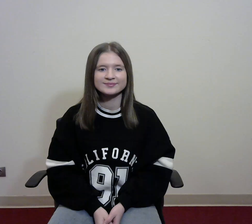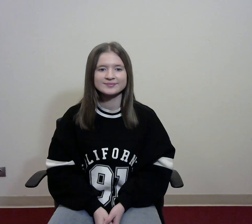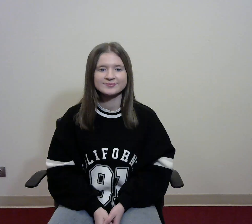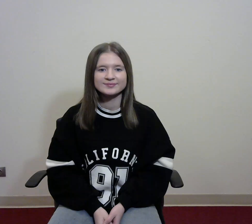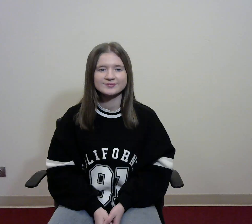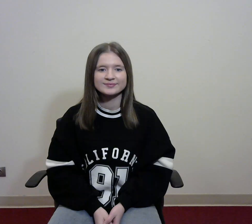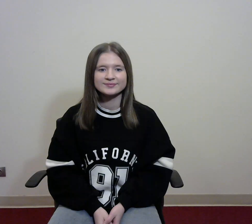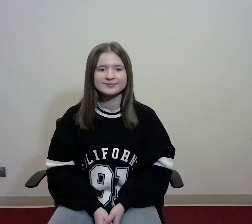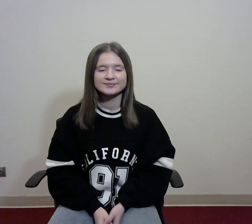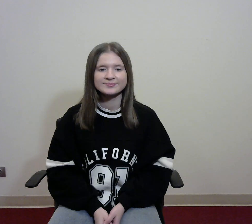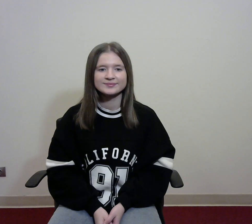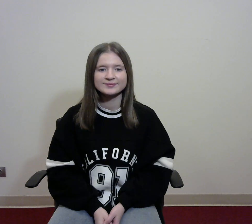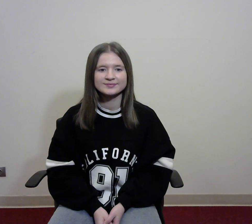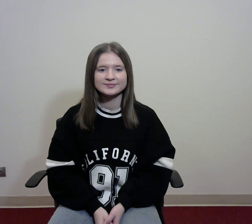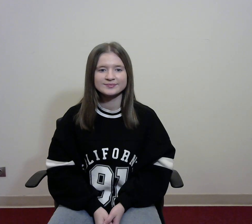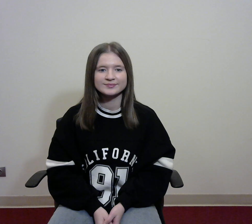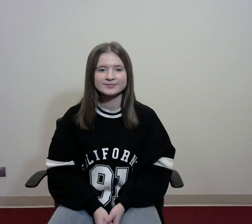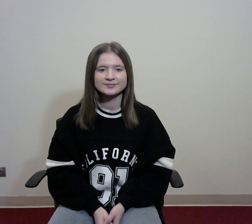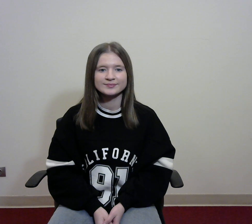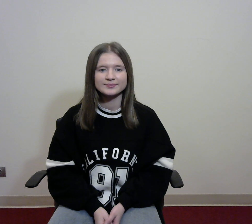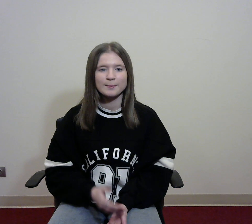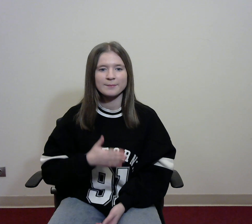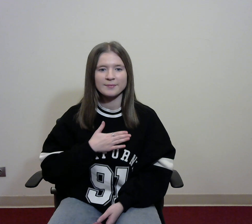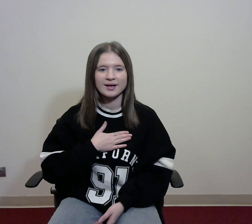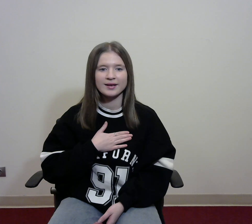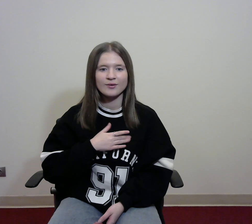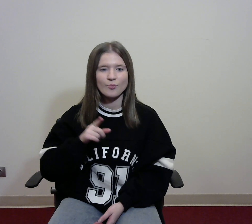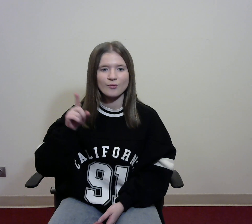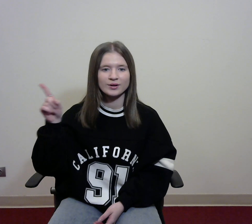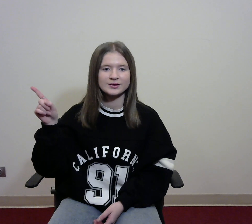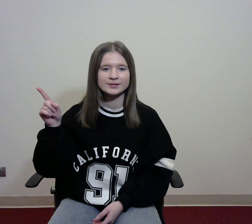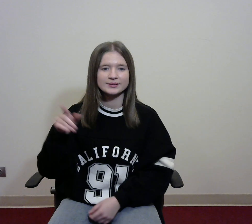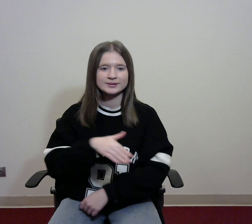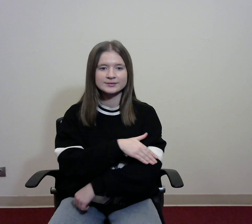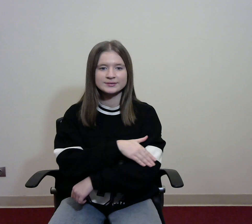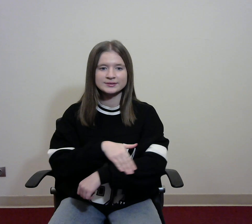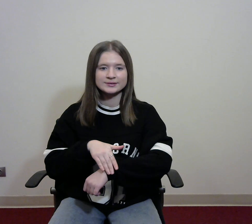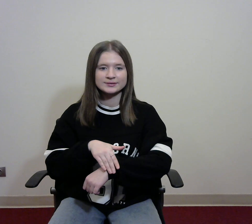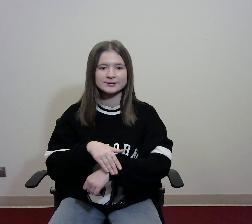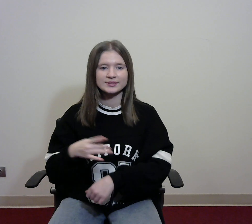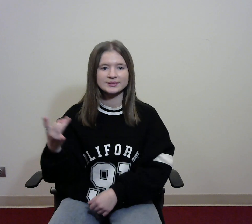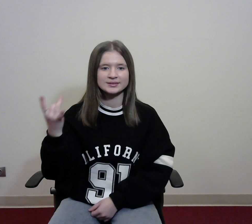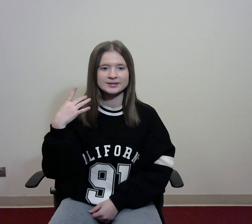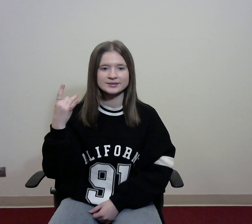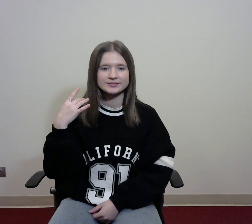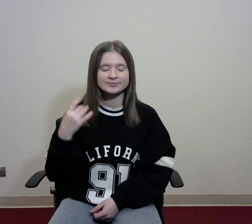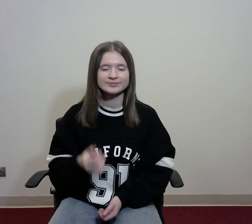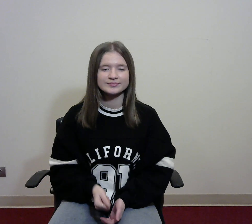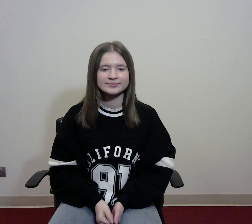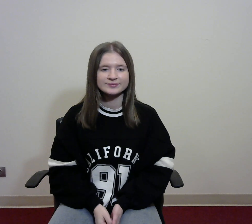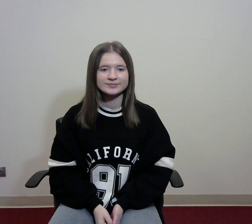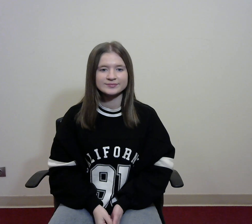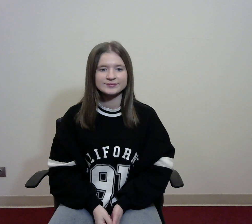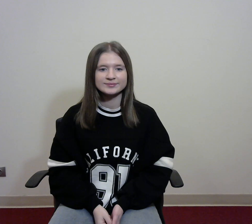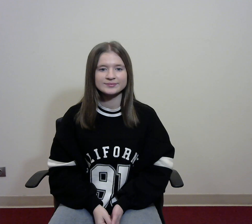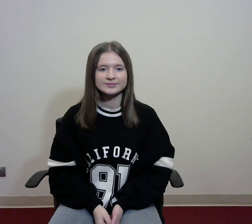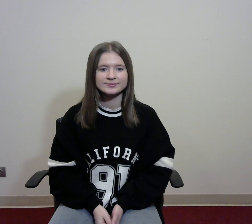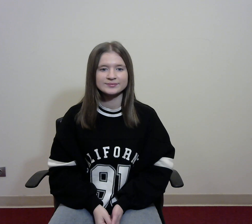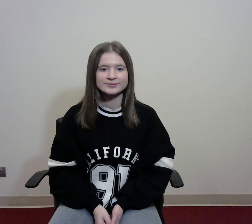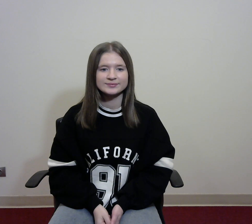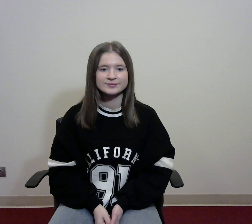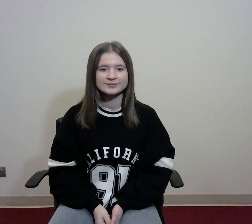Mənə oranın ünvanını deyin